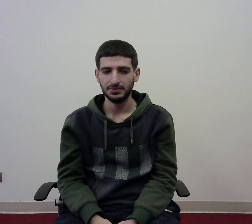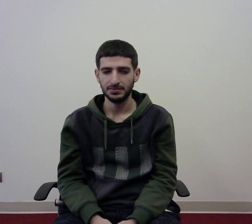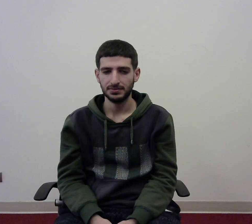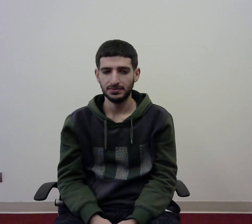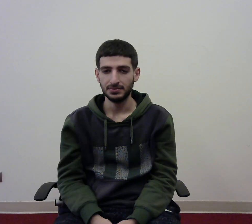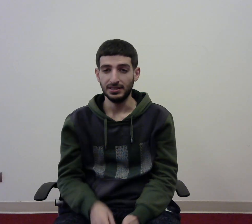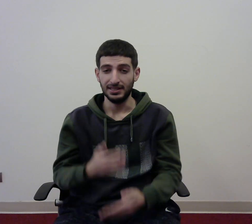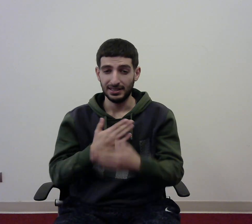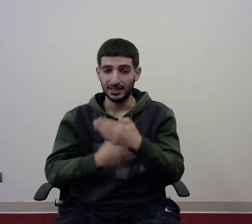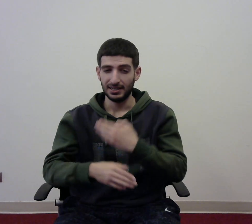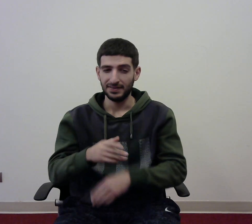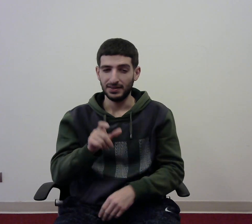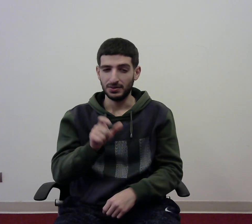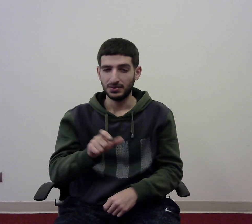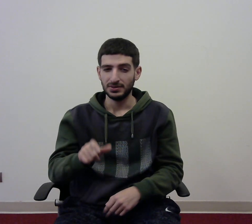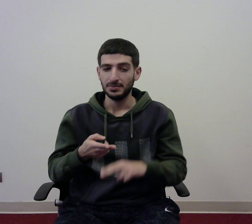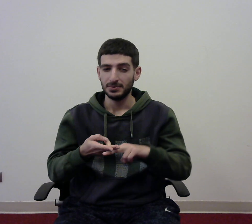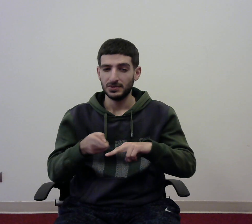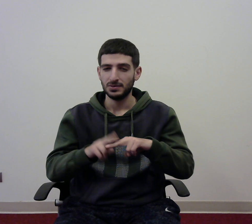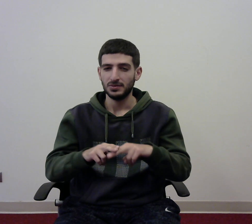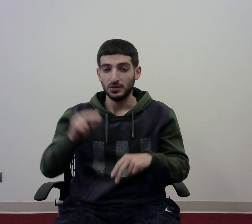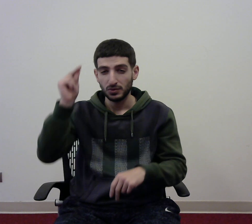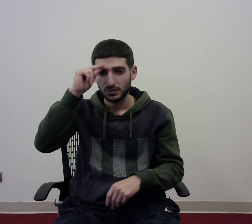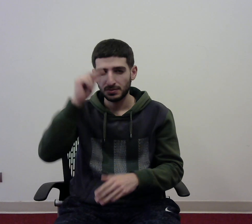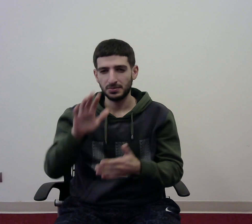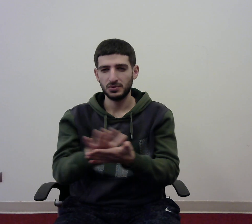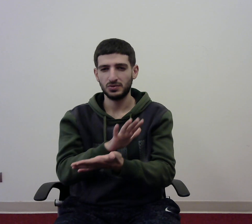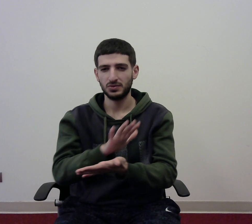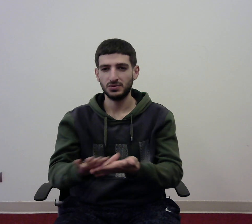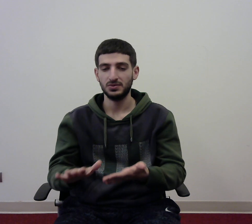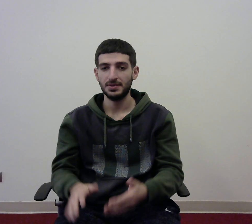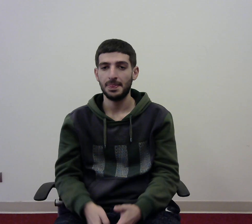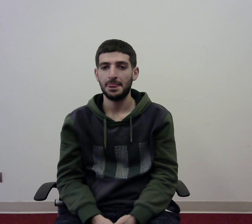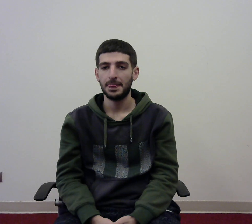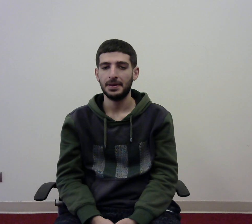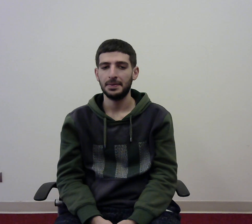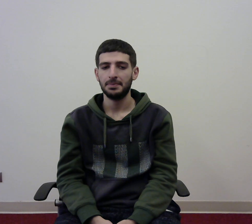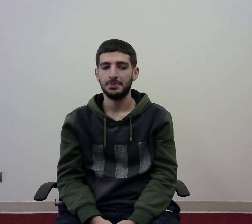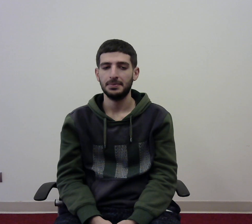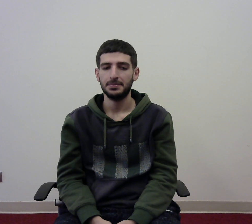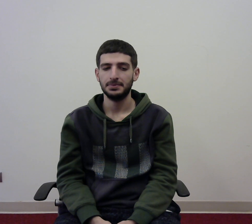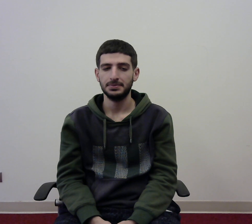Əlilliyi olan şəxslərə təhsil pulsuzdur